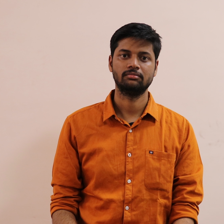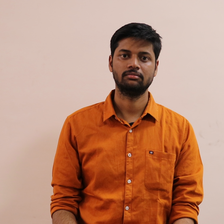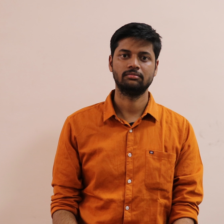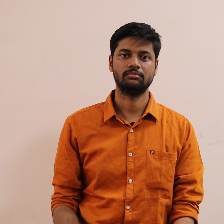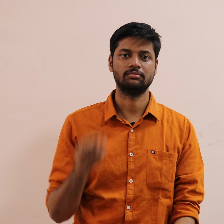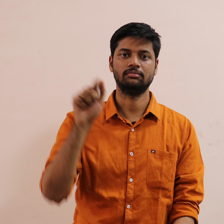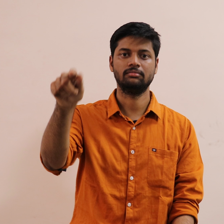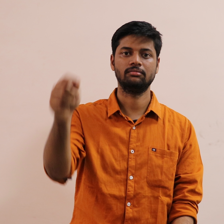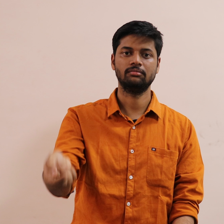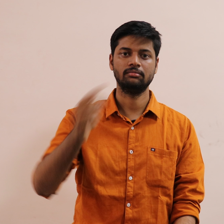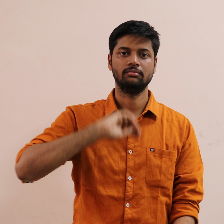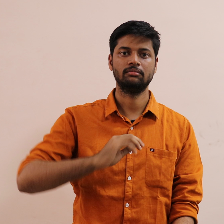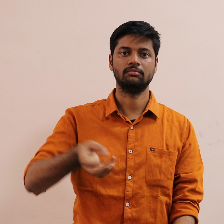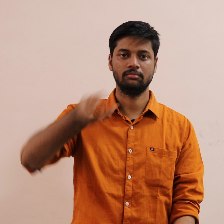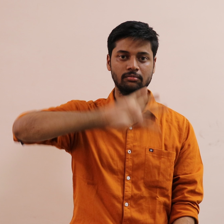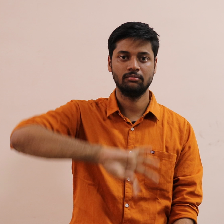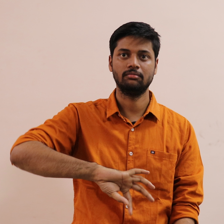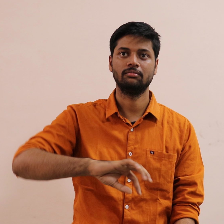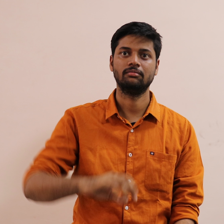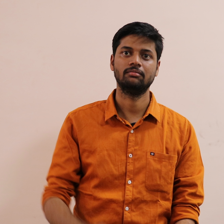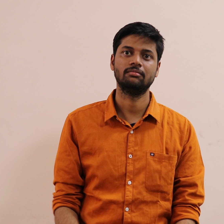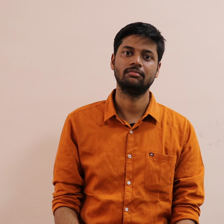can you repeat that please